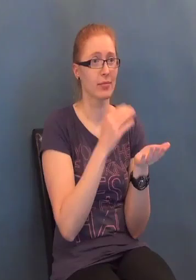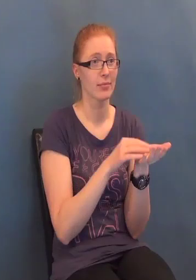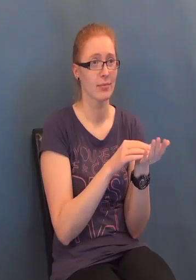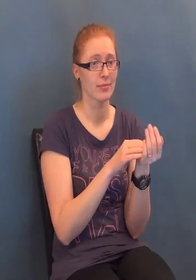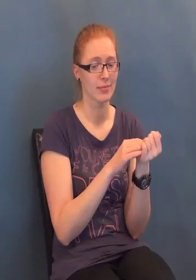Jak jest?